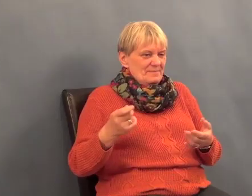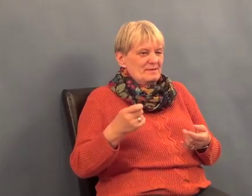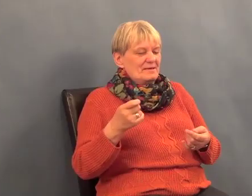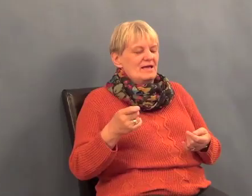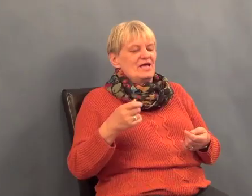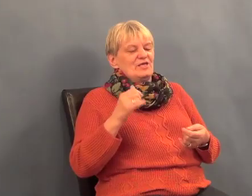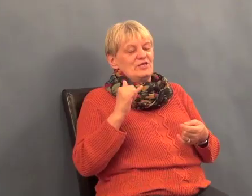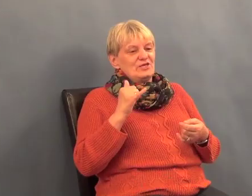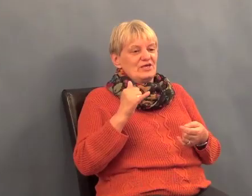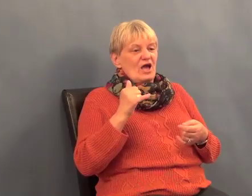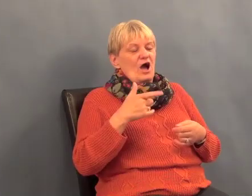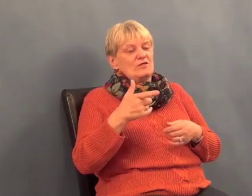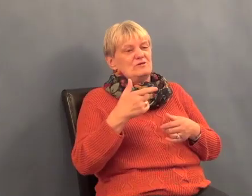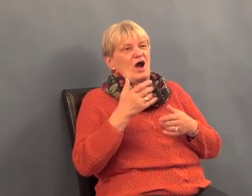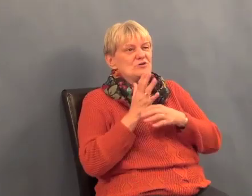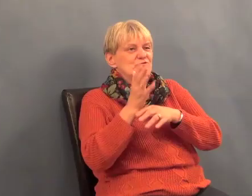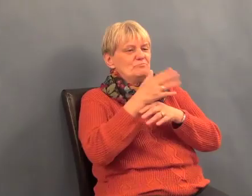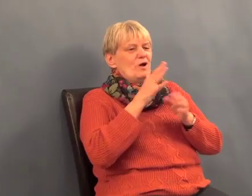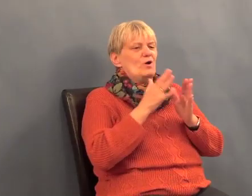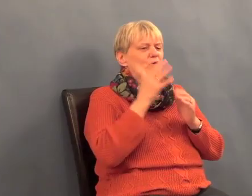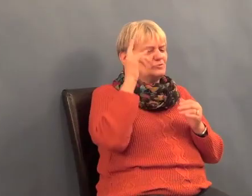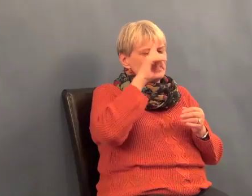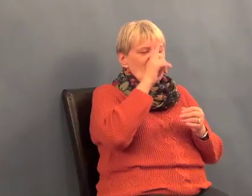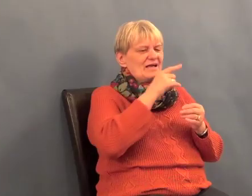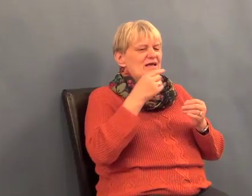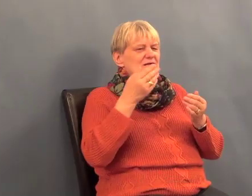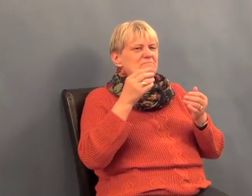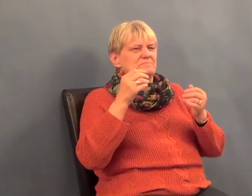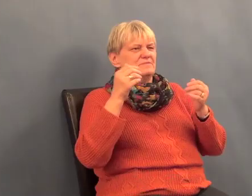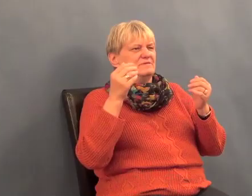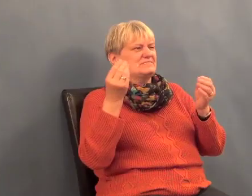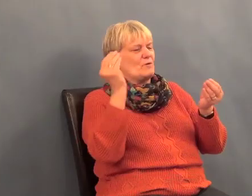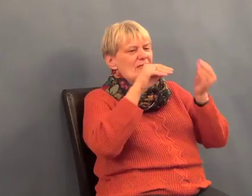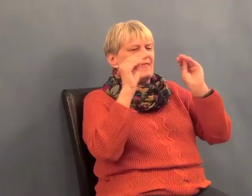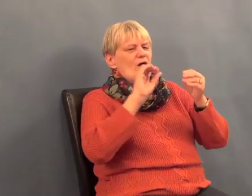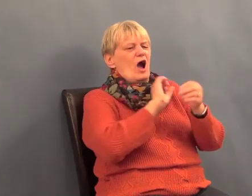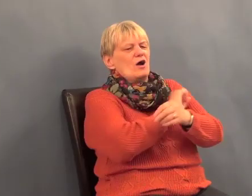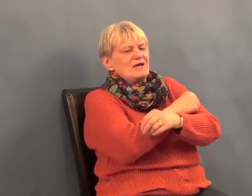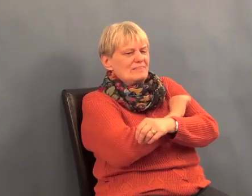I on chodził po ludziach, zakładał okna.